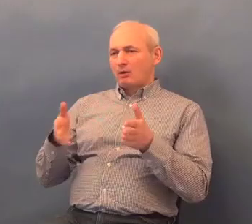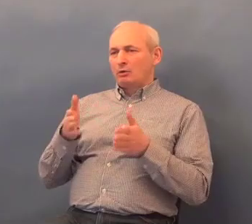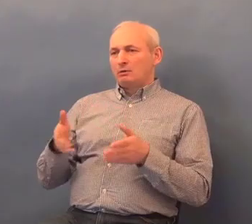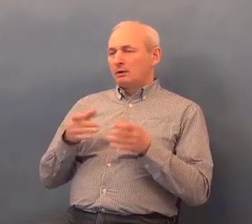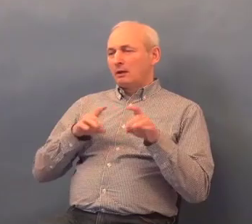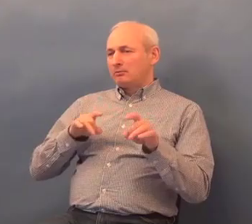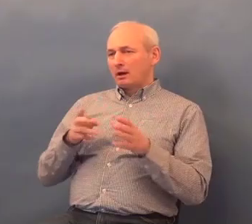Nie biegać na ulicy.